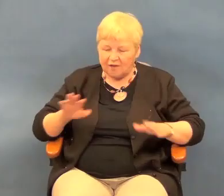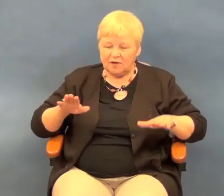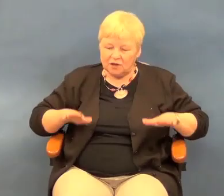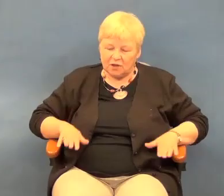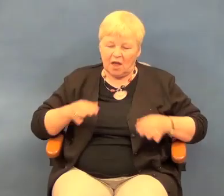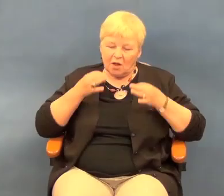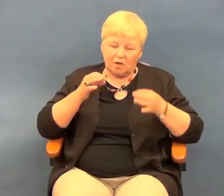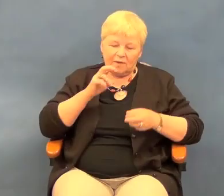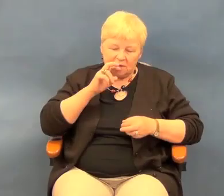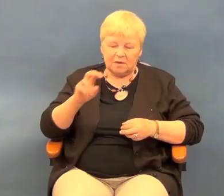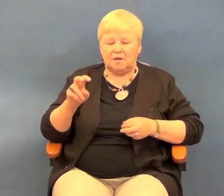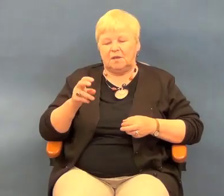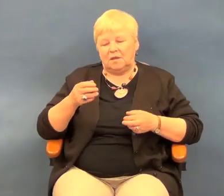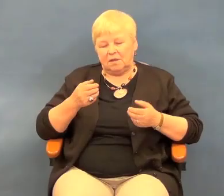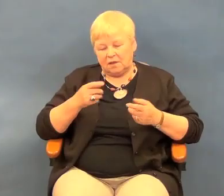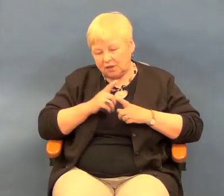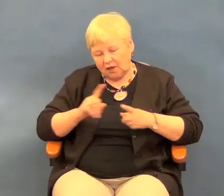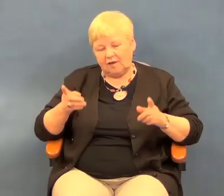Trzeba szanować siedzenia w samochodzie czy tramwaju.